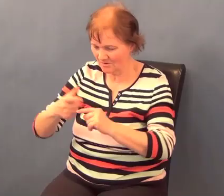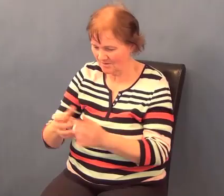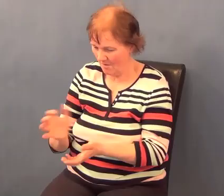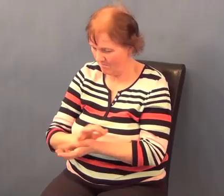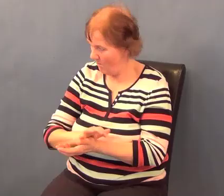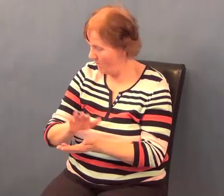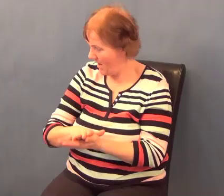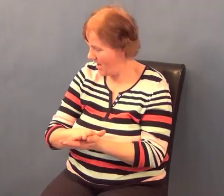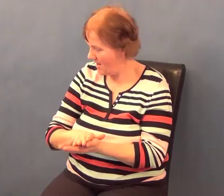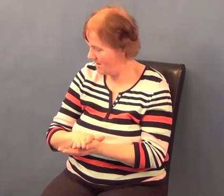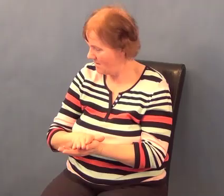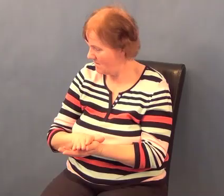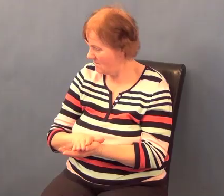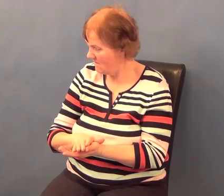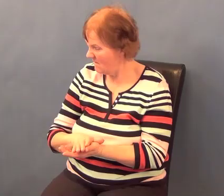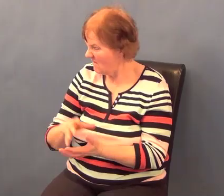Co to jest? Bułka?